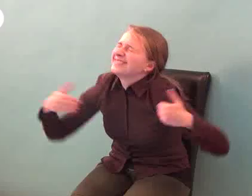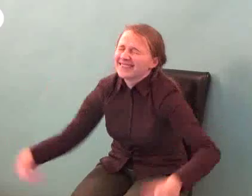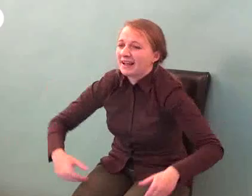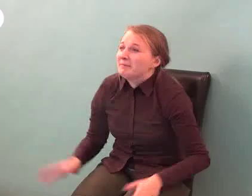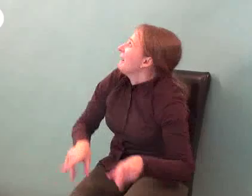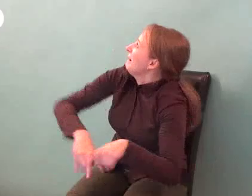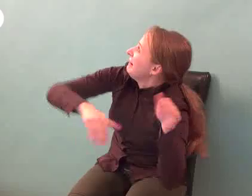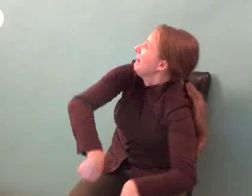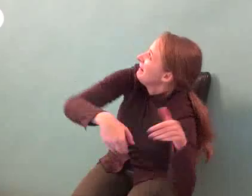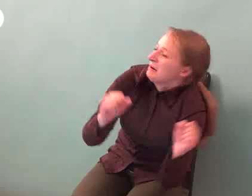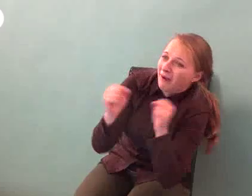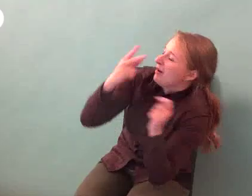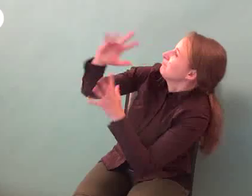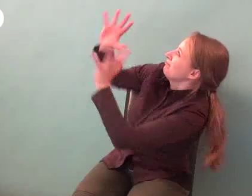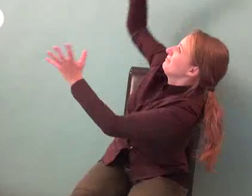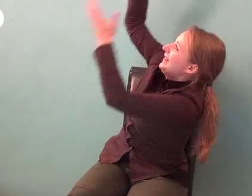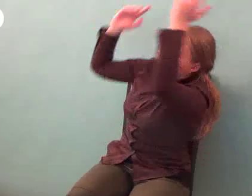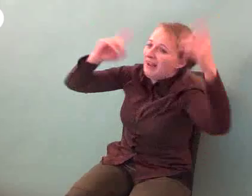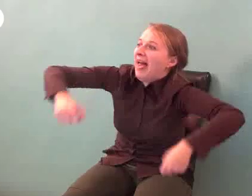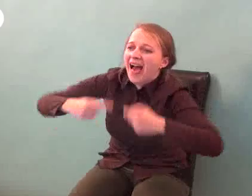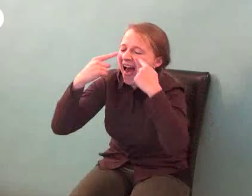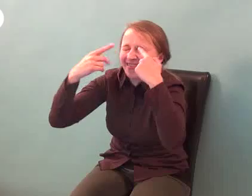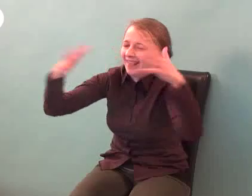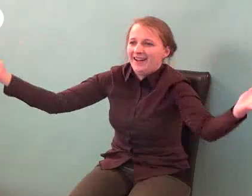Pies biegnie obok nich i boi się o chłopca, bo jeleń nic nie widzi.